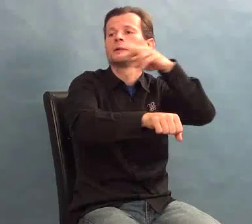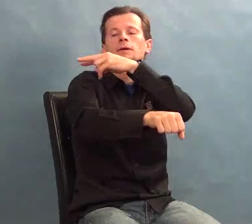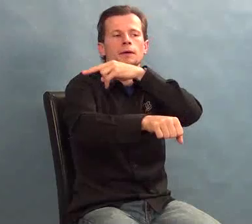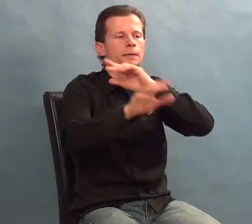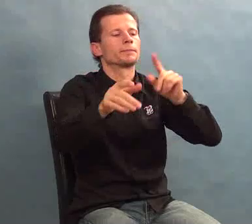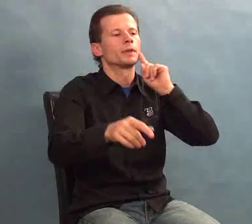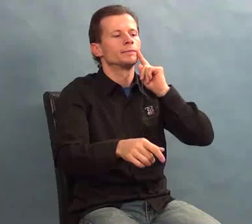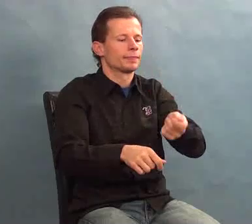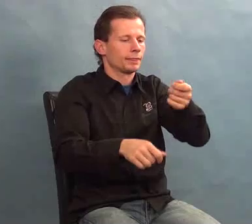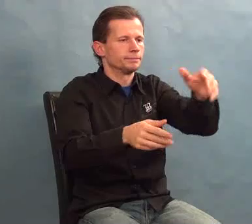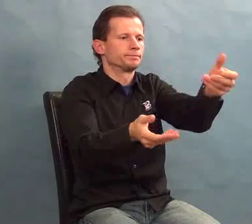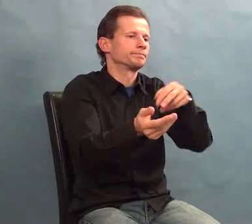Chłopiec z piłeczką idzie do chłopca z rowerem.